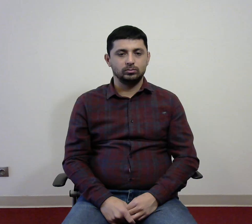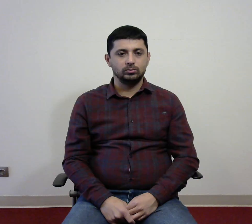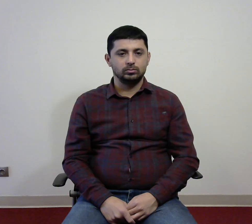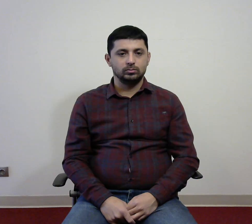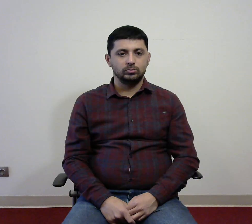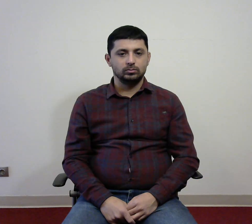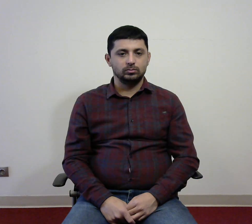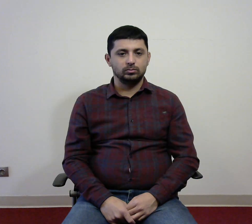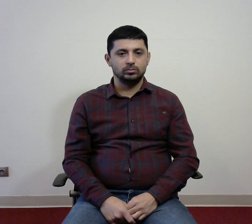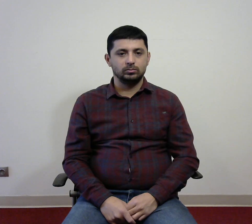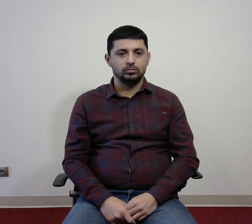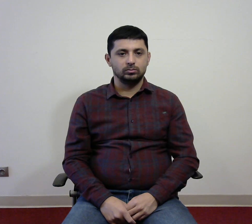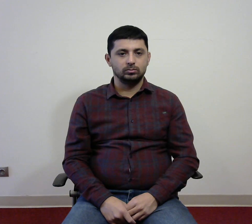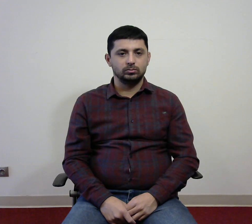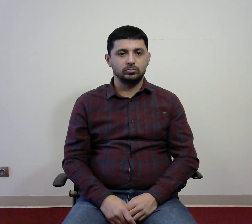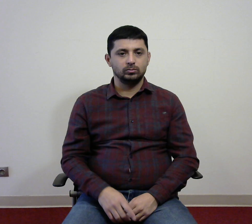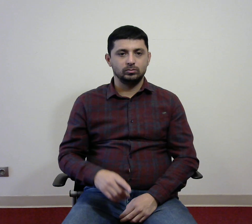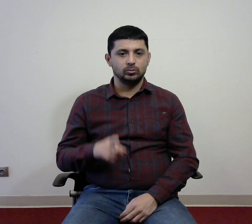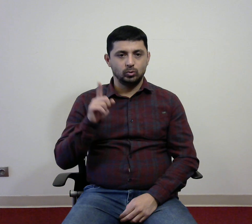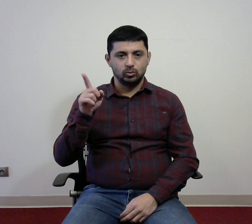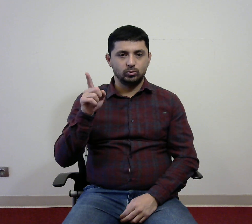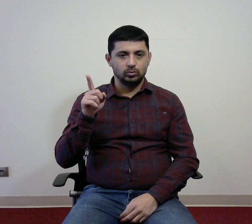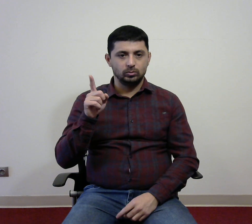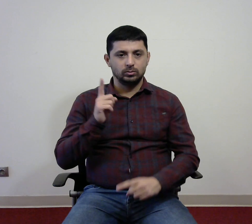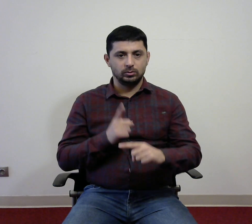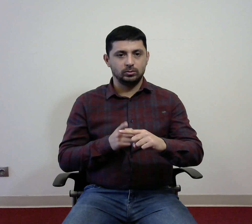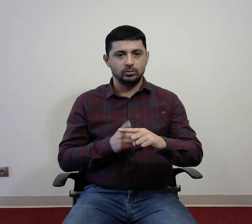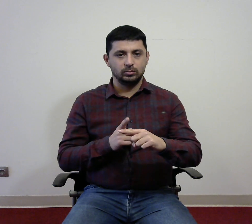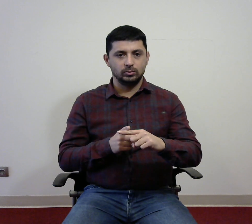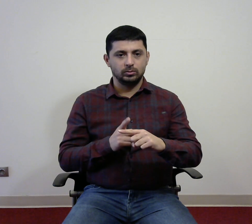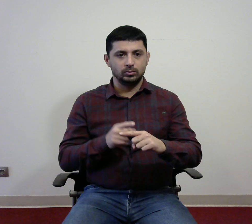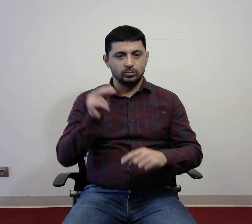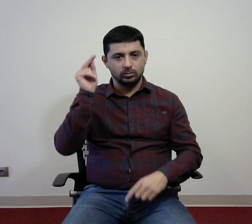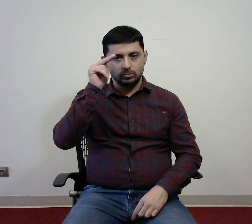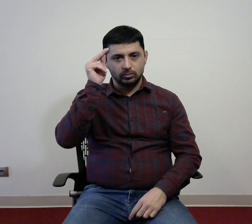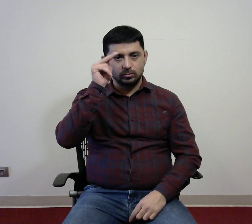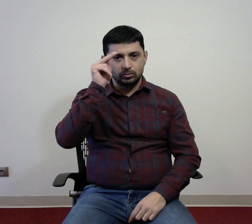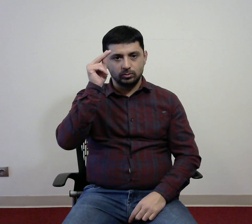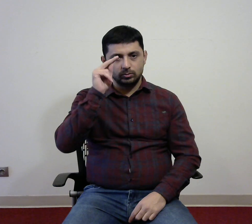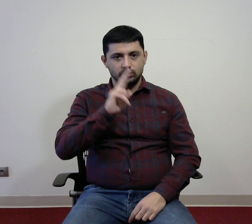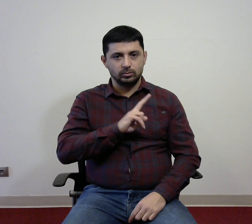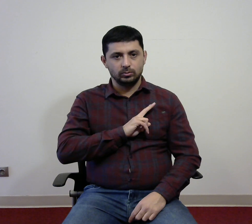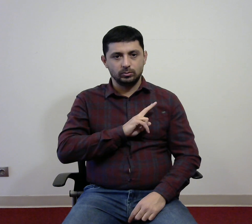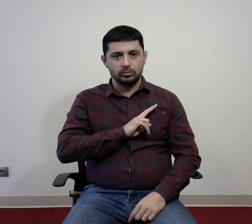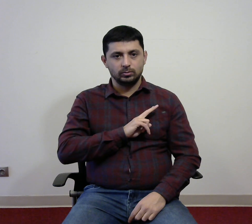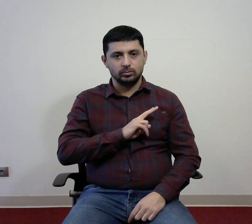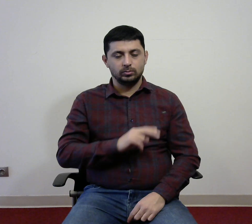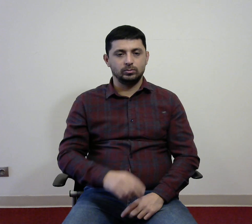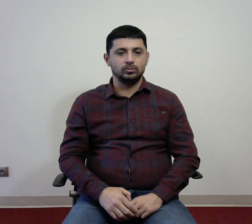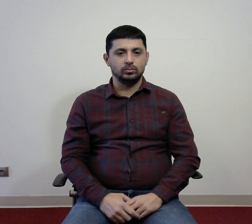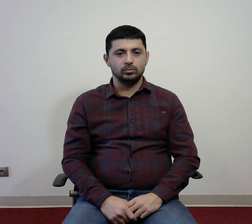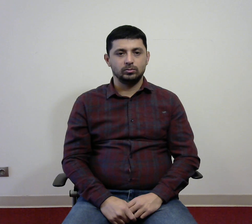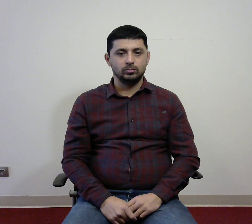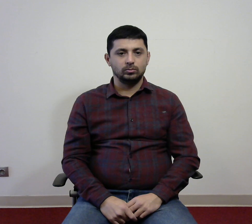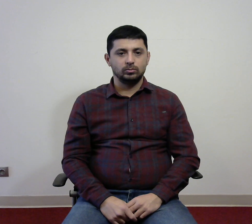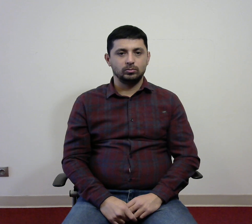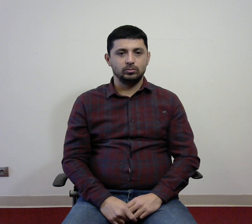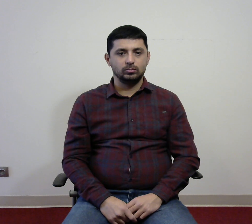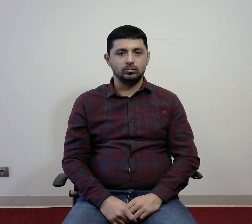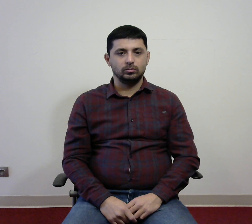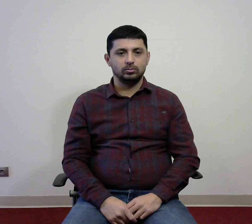O riyazi dərsləri sevir